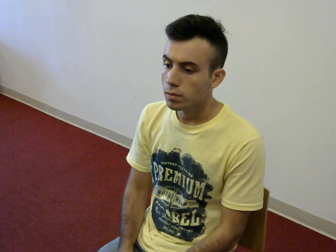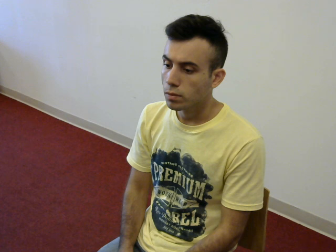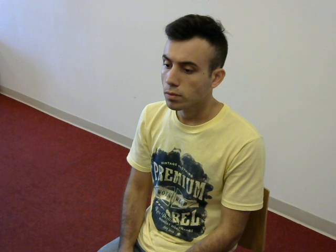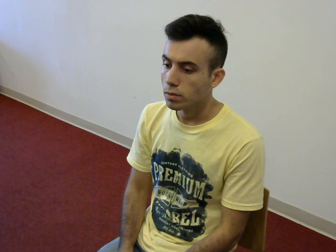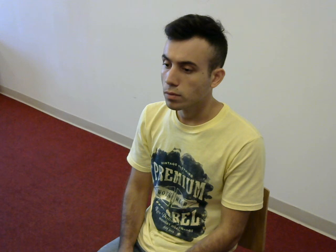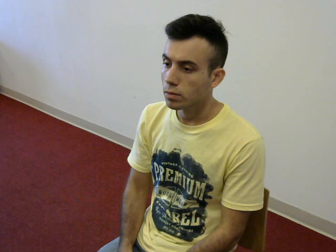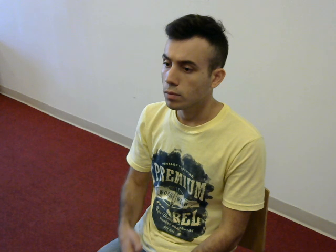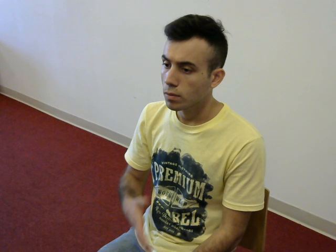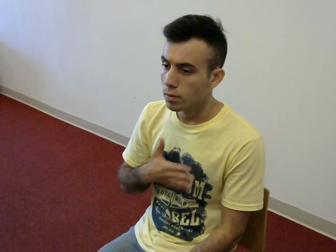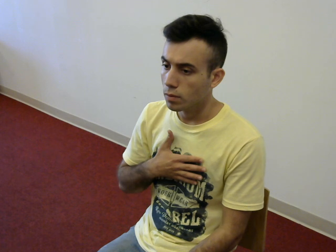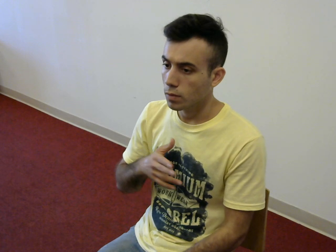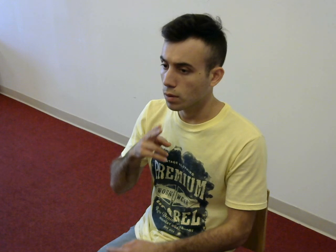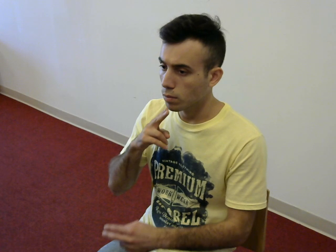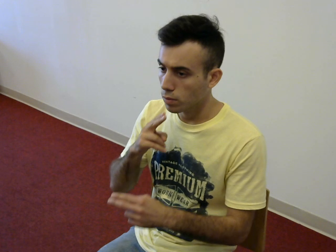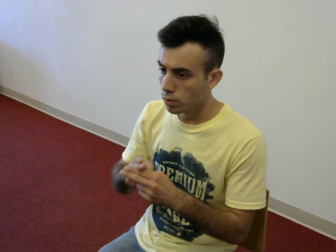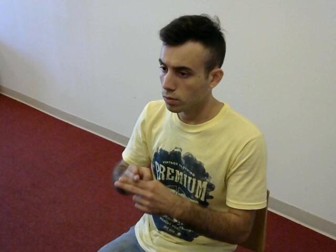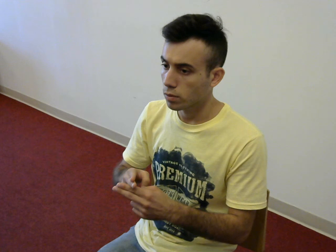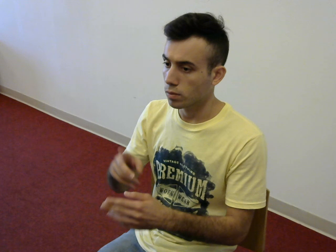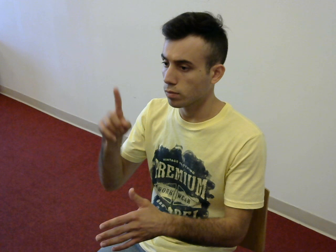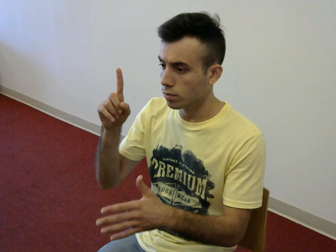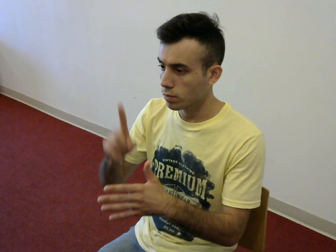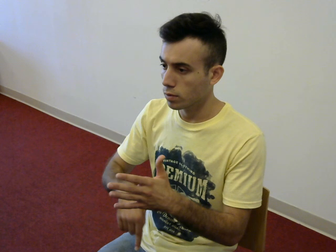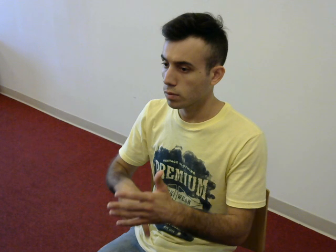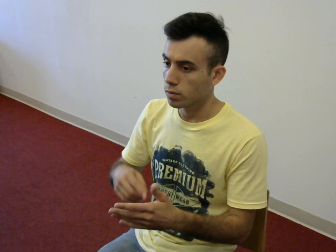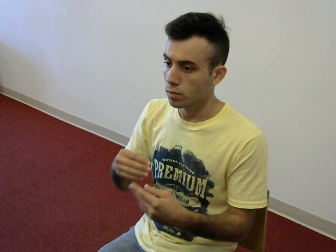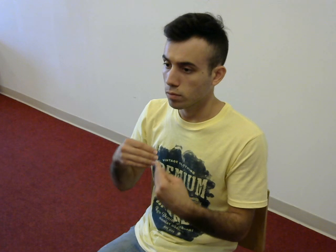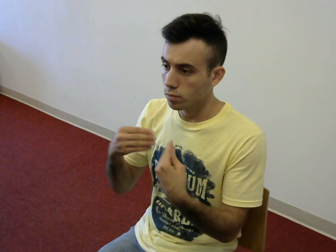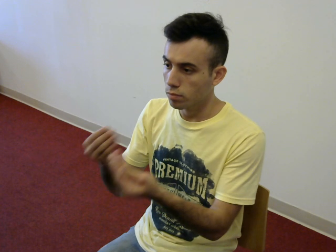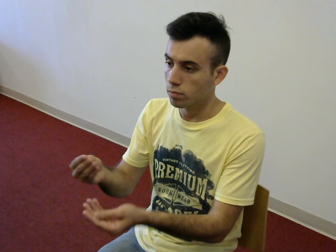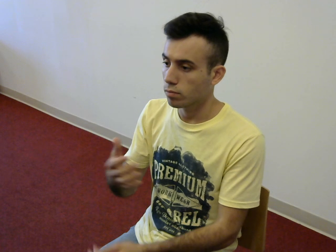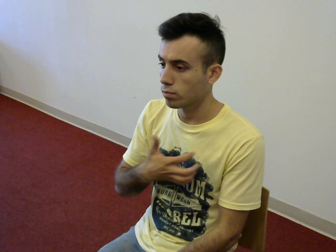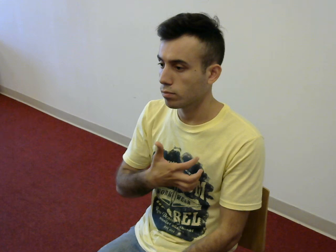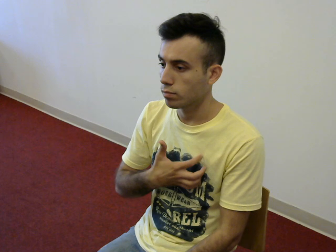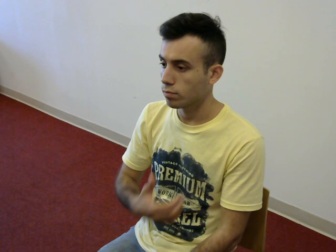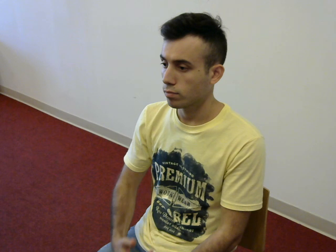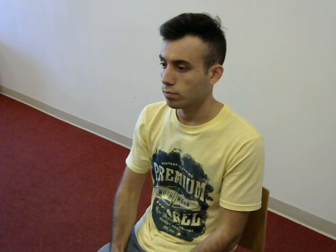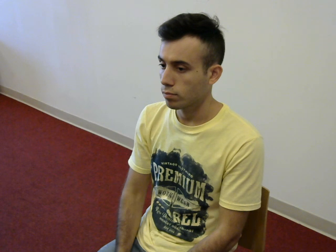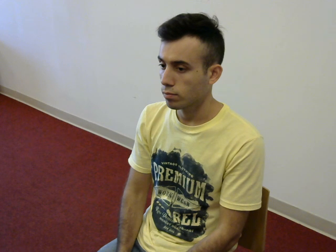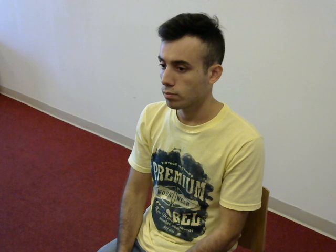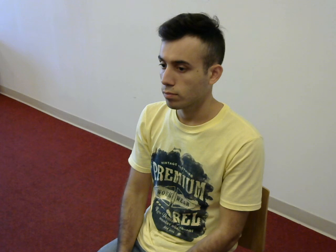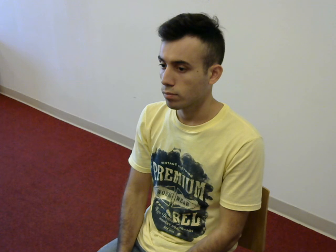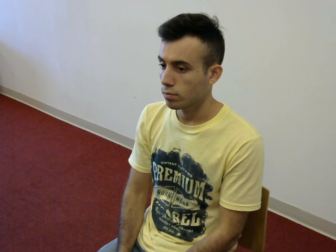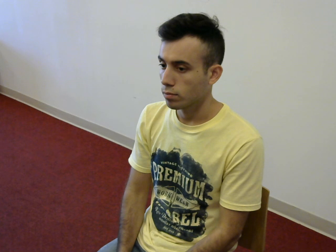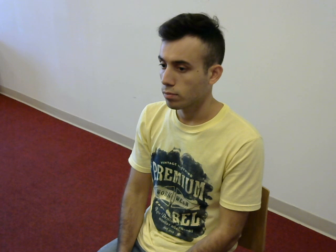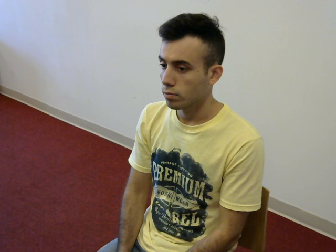Mən bacıma etibarnamə vermək istəyirəm